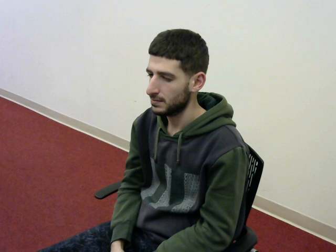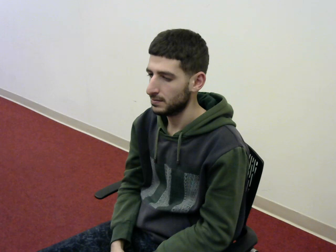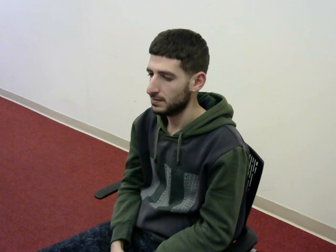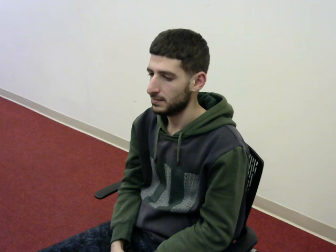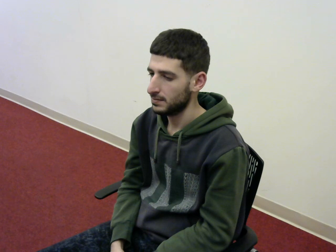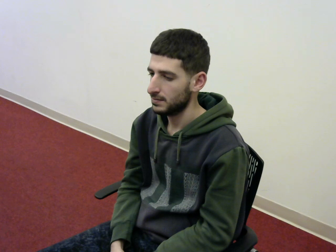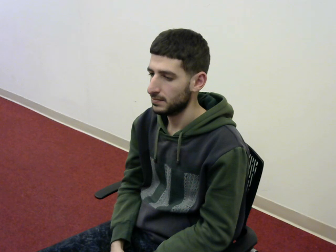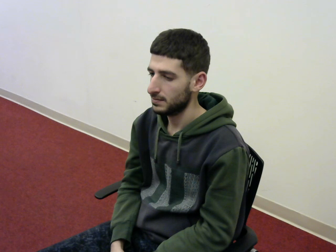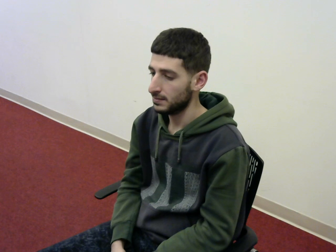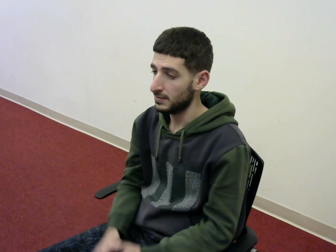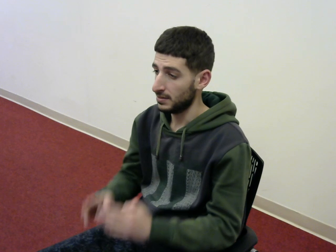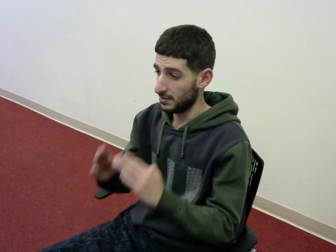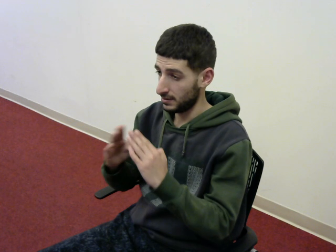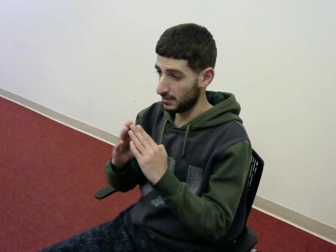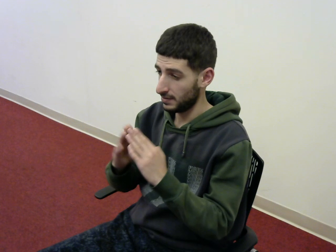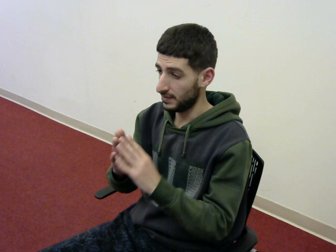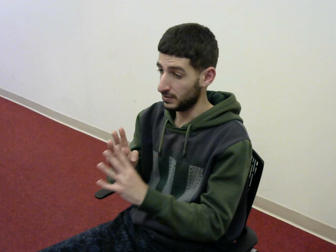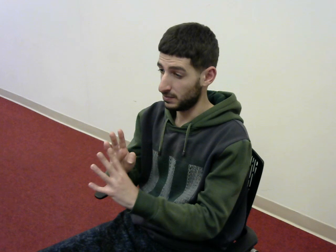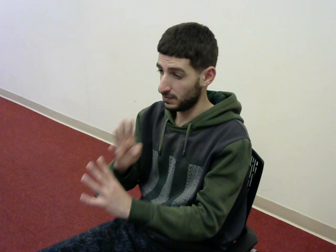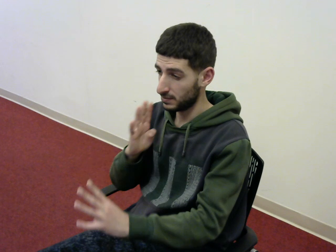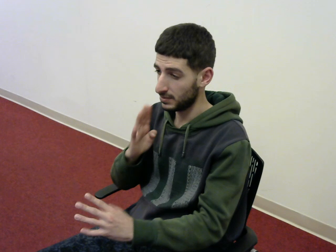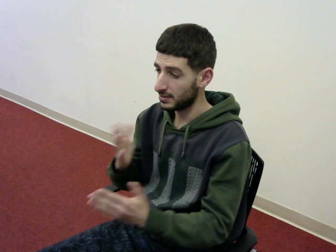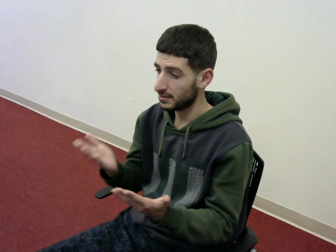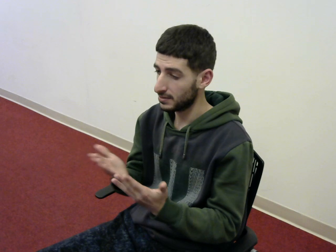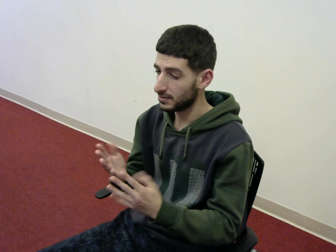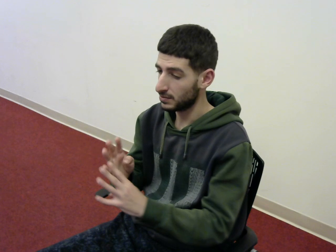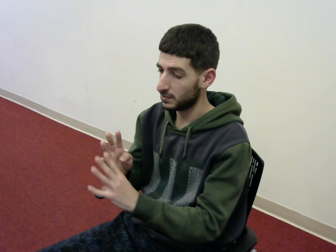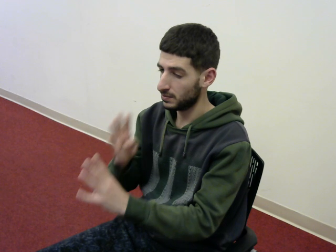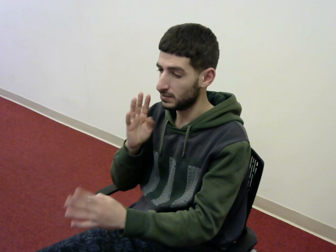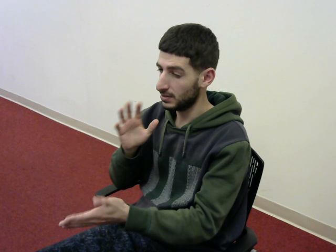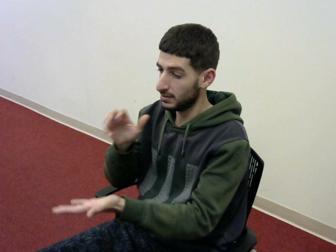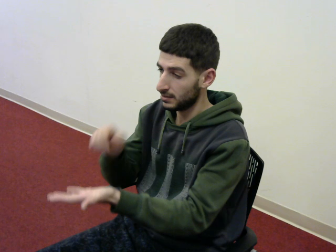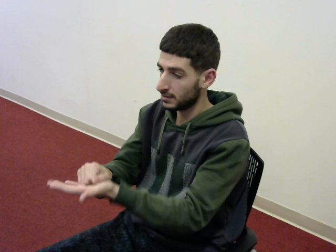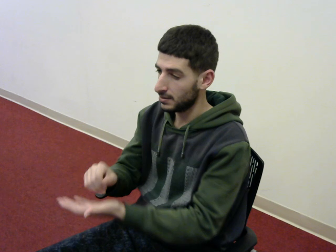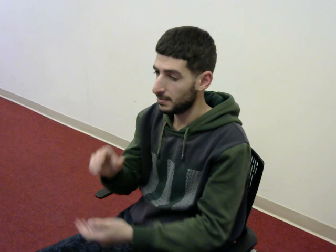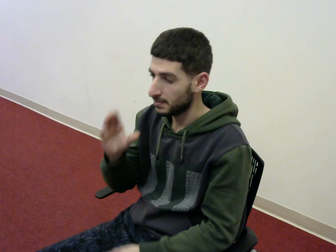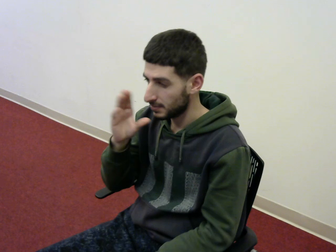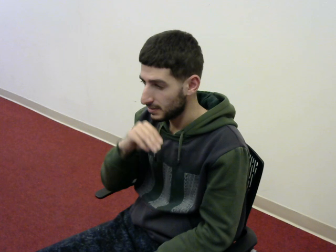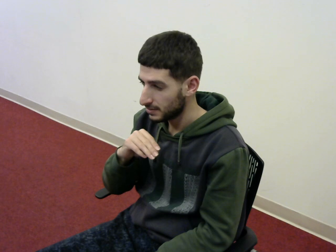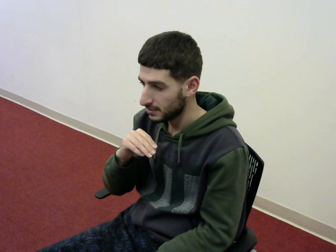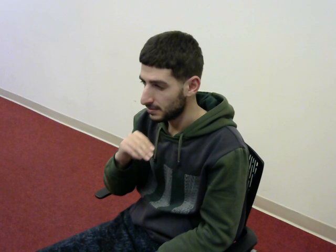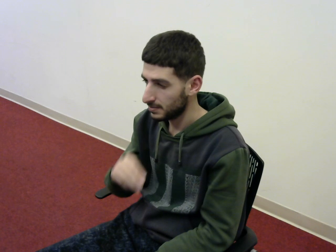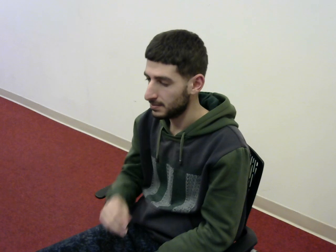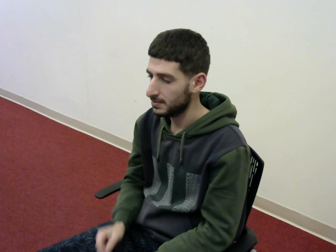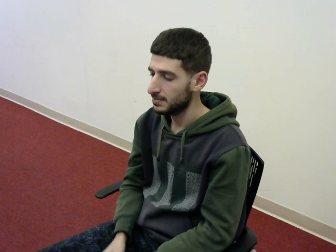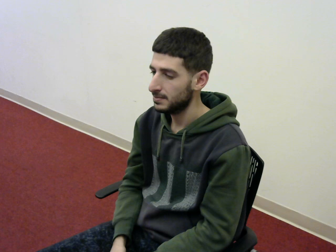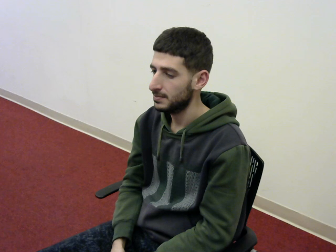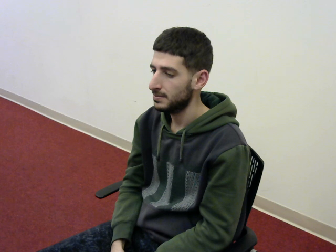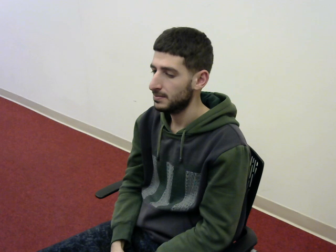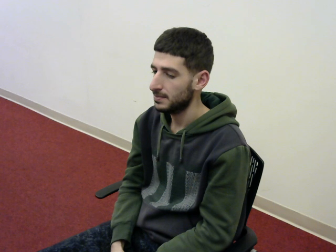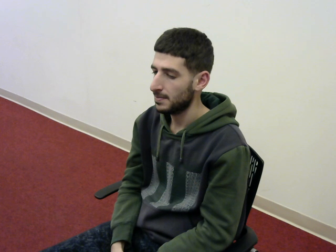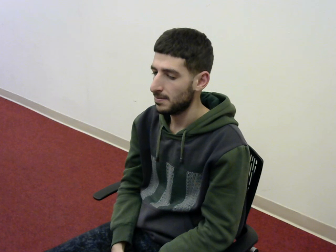Ev növbəsinə necə növbə tuta bilərəm?